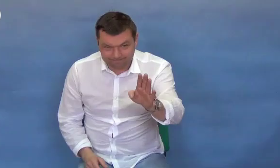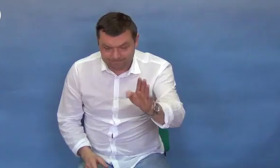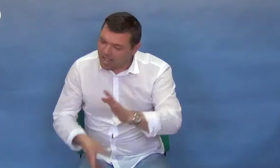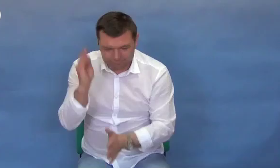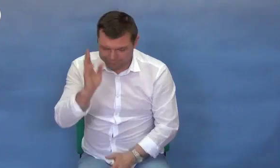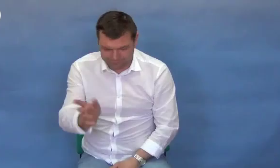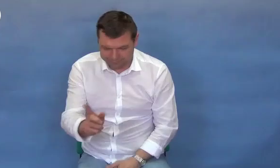Nie chodzi o kradzież.